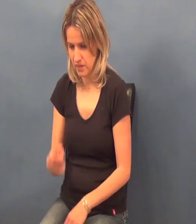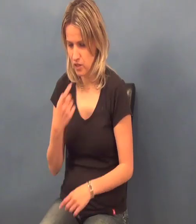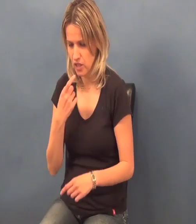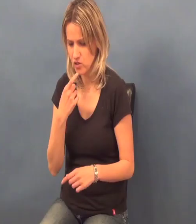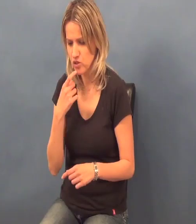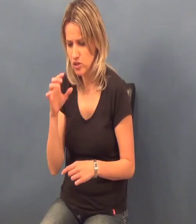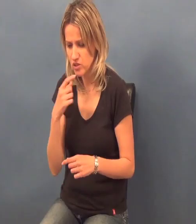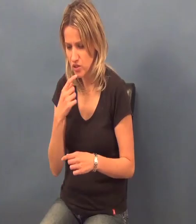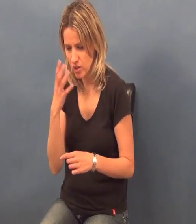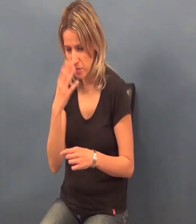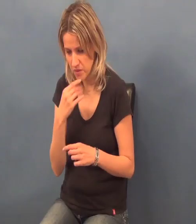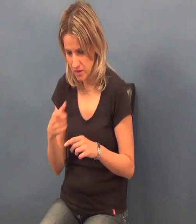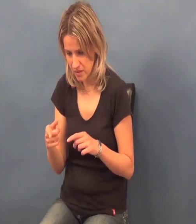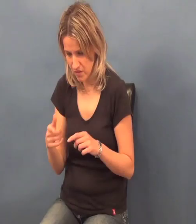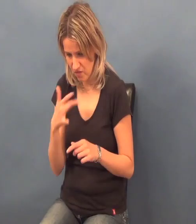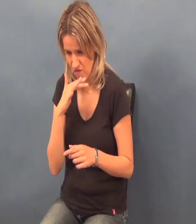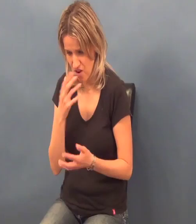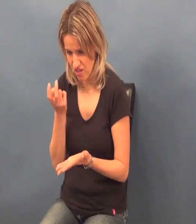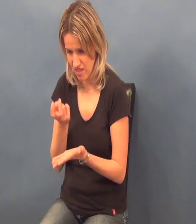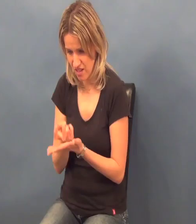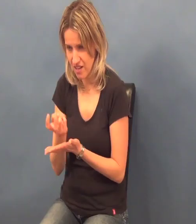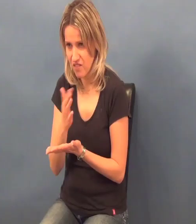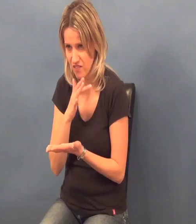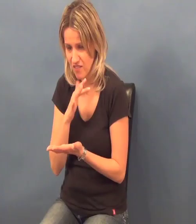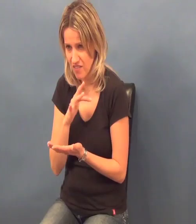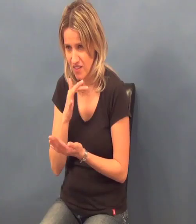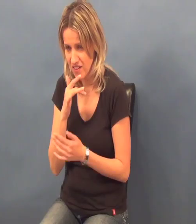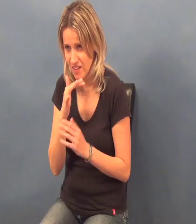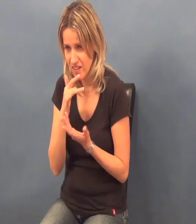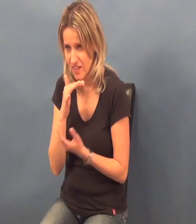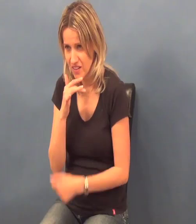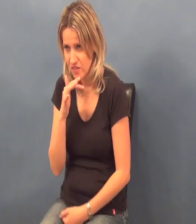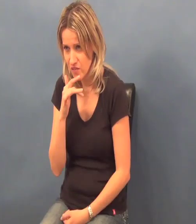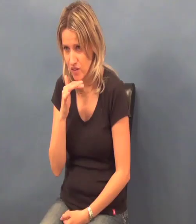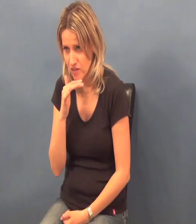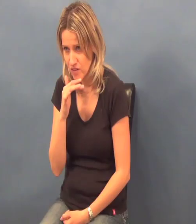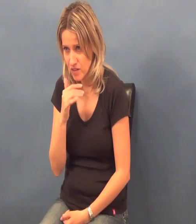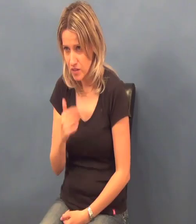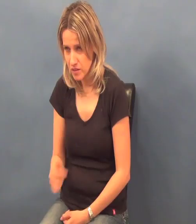Co to jest? Co to jest? Na obrazku jest woda, sanki, woda.